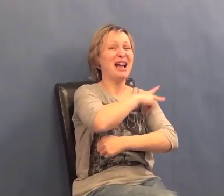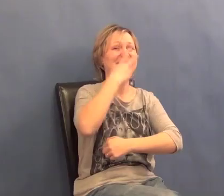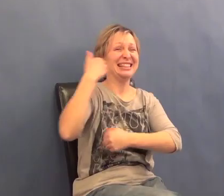Policjant patrzy.